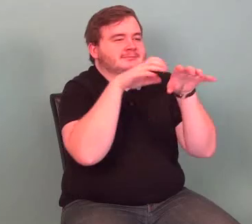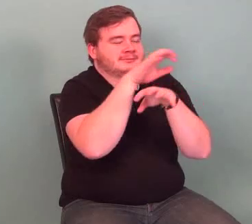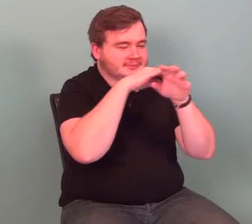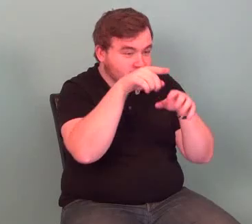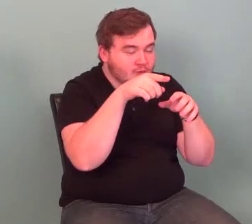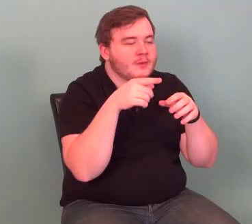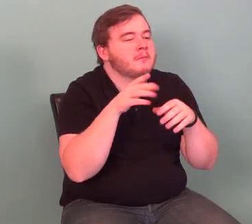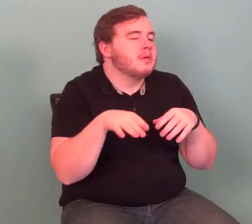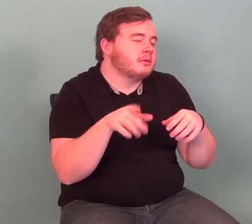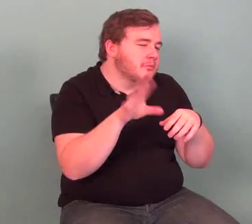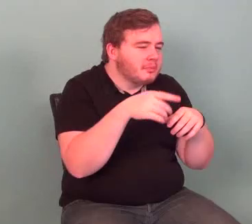A pies nie zważa na to.